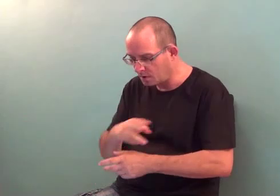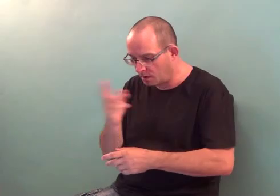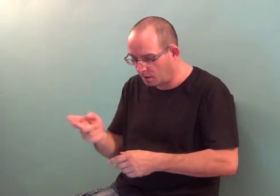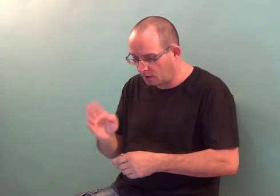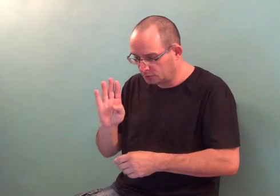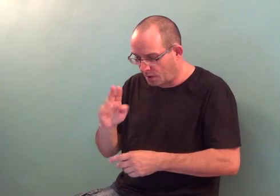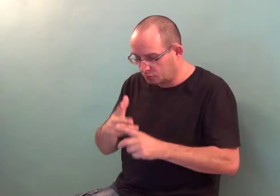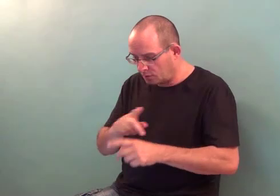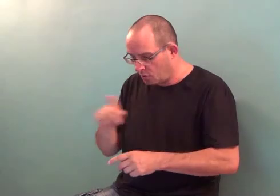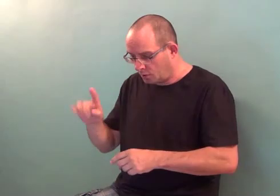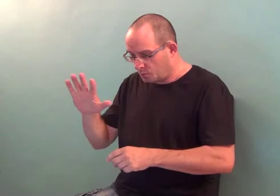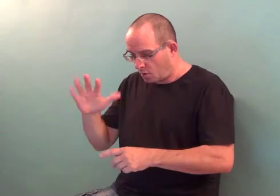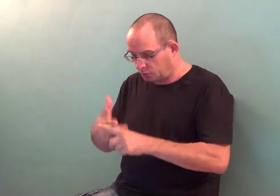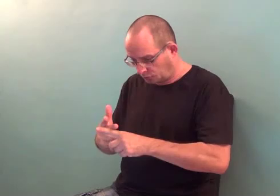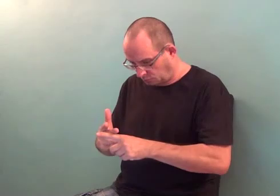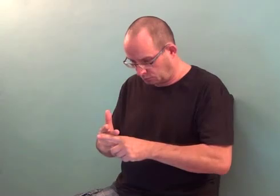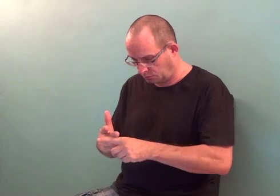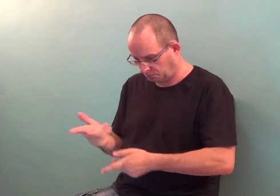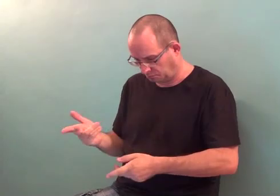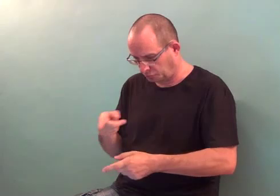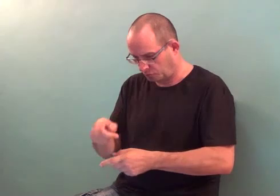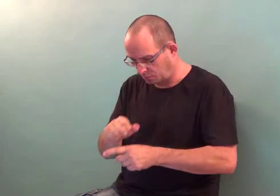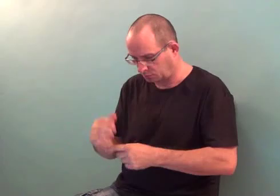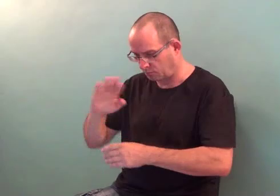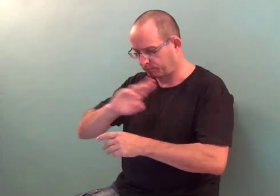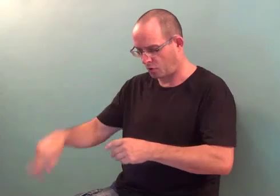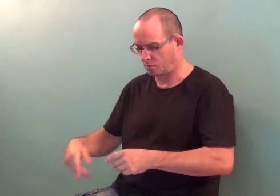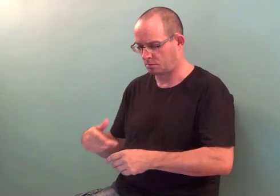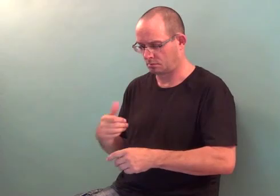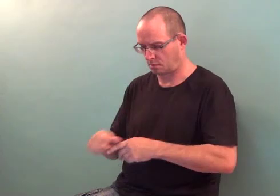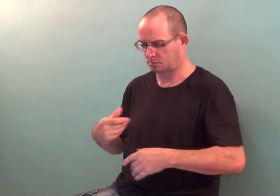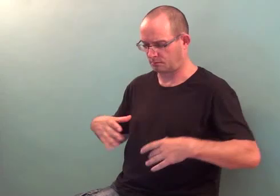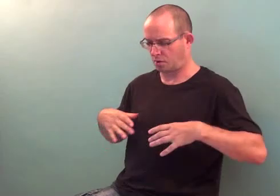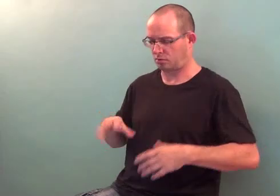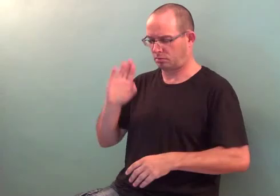Następnie, od czwartej trzydzieści do piątej trzydzieści, to jest później - jestem wolny.